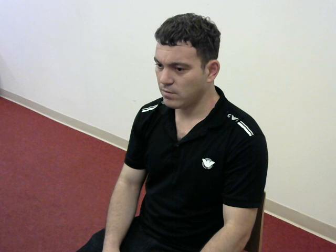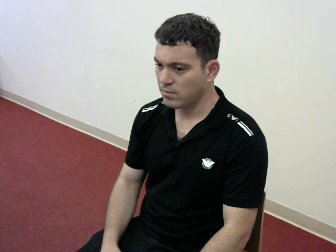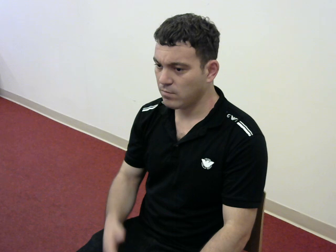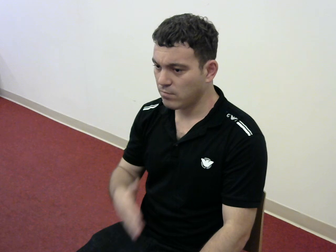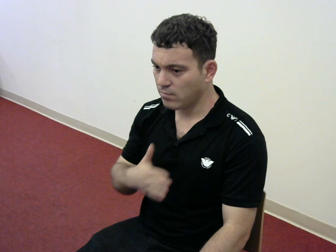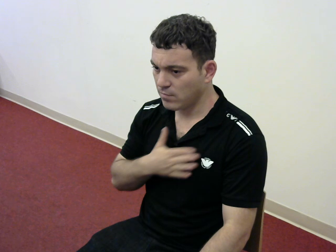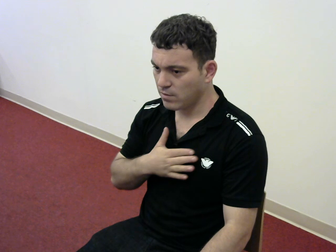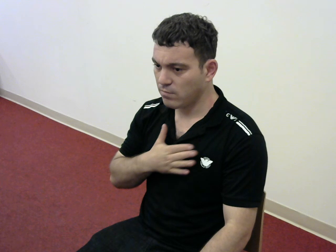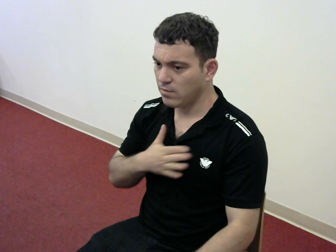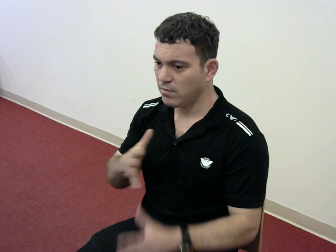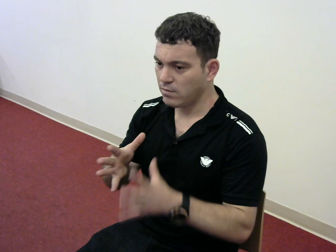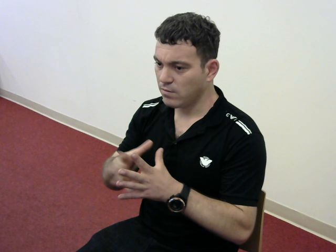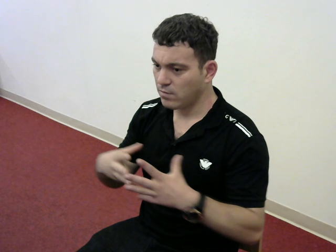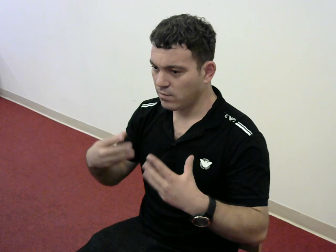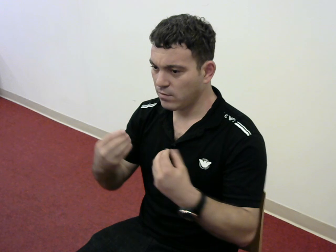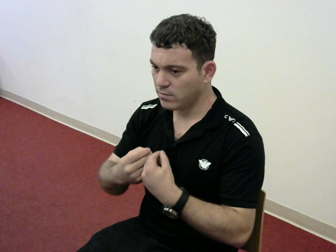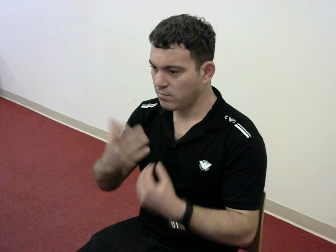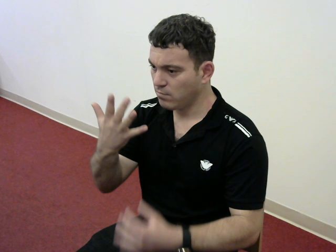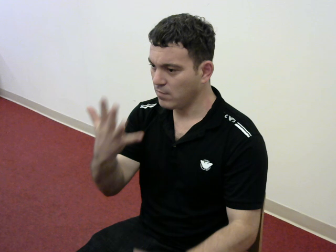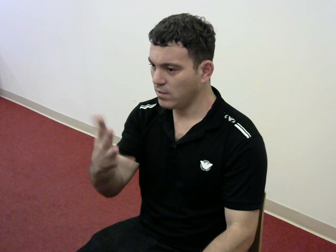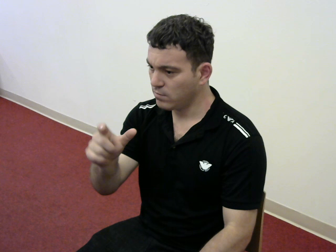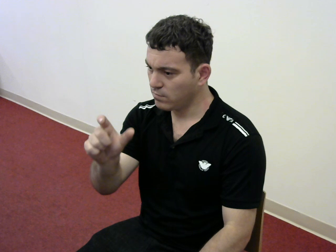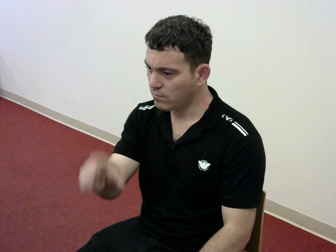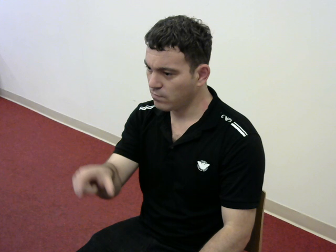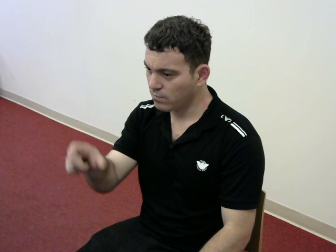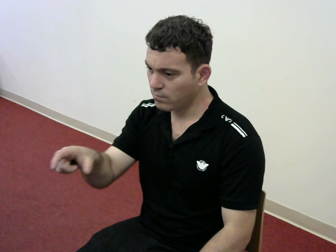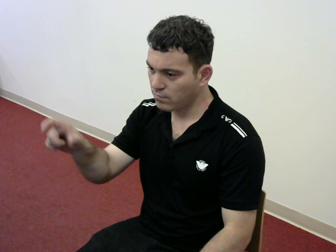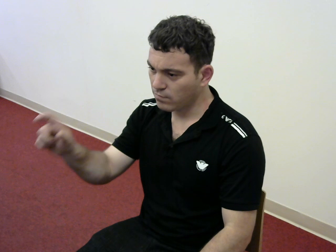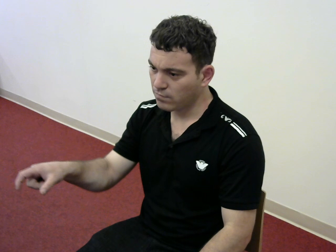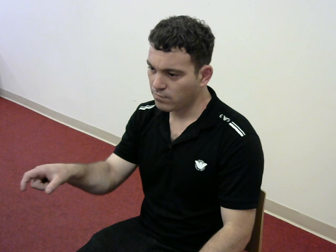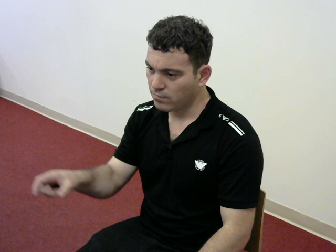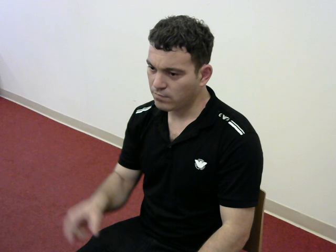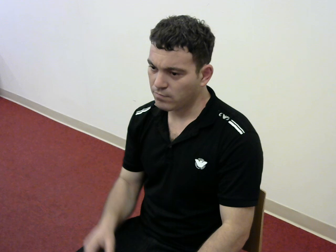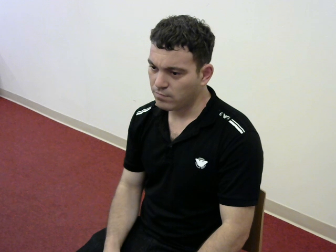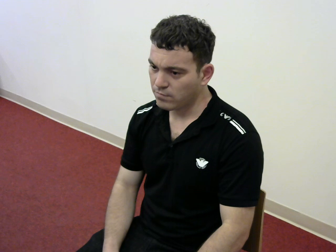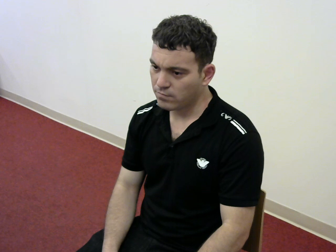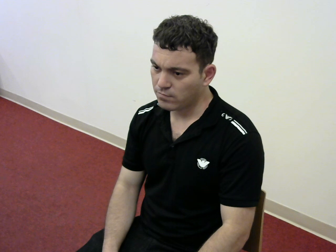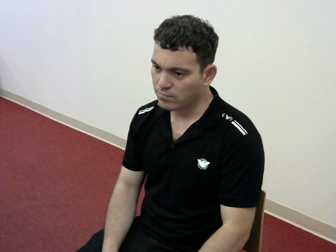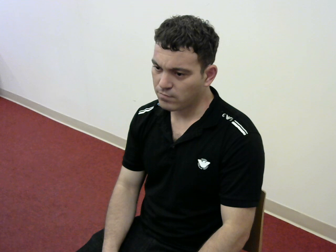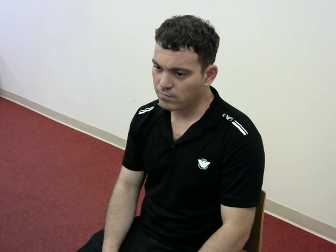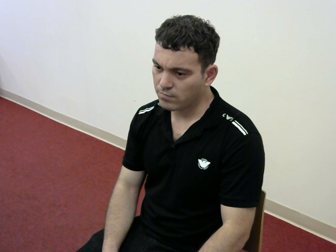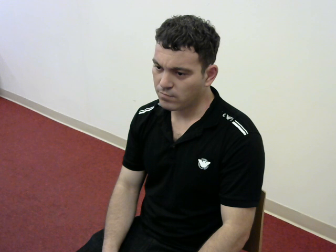Biz ailədə 5 nəfərik